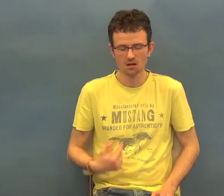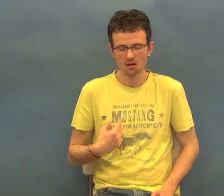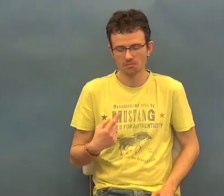Myślę...